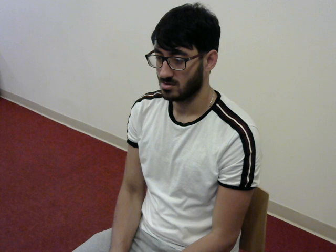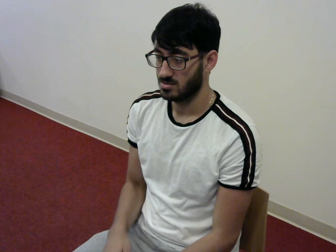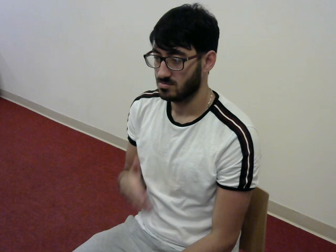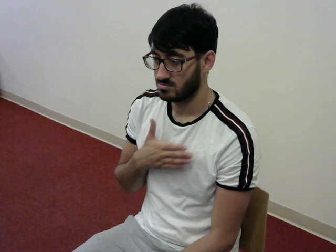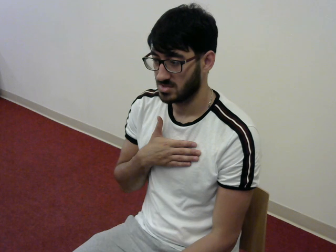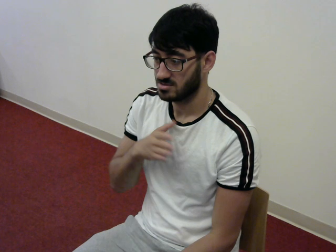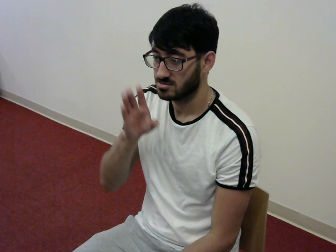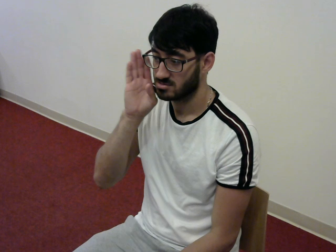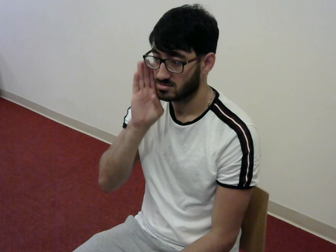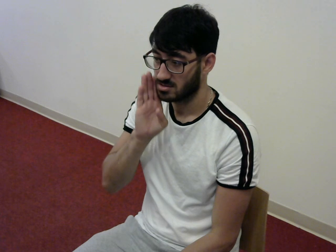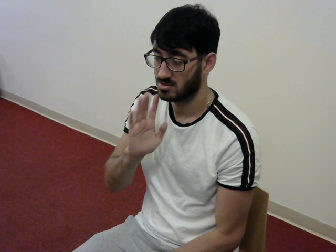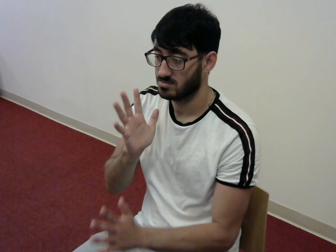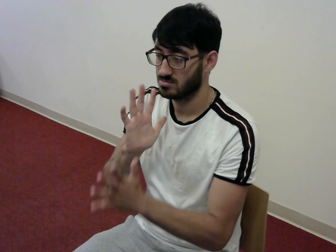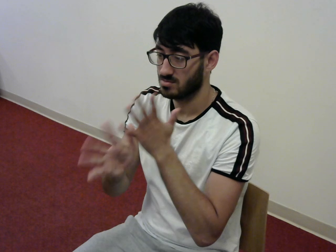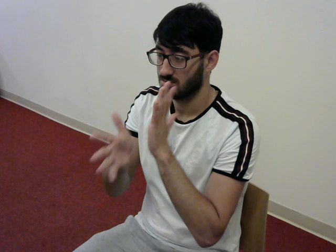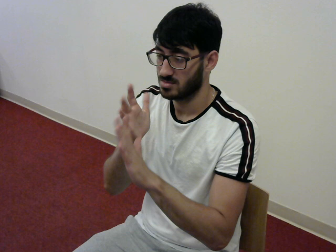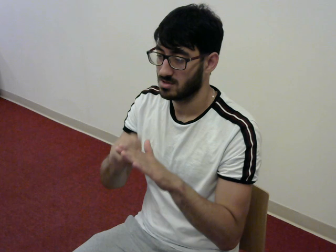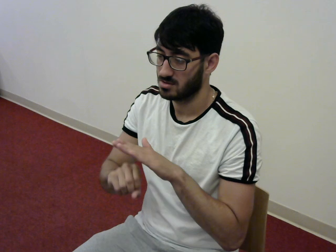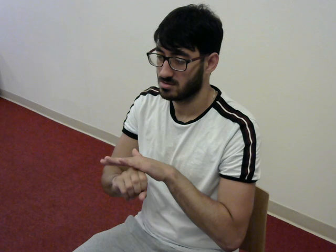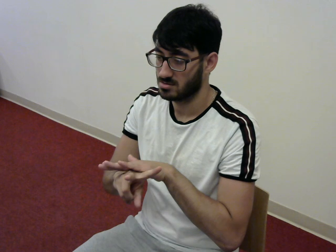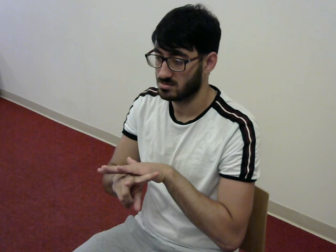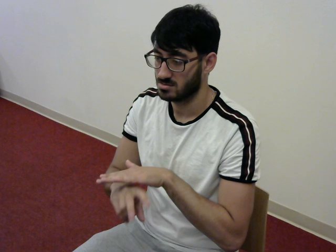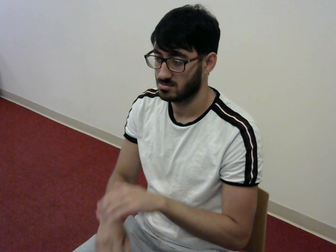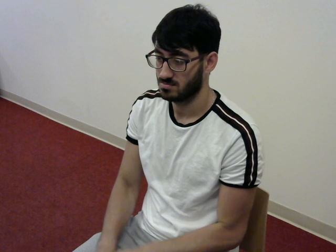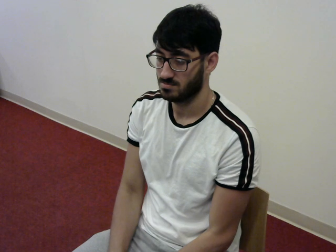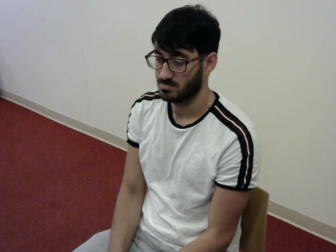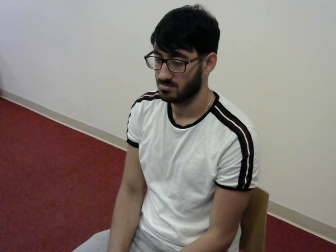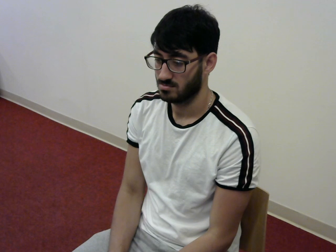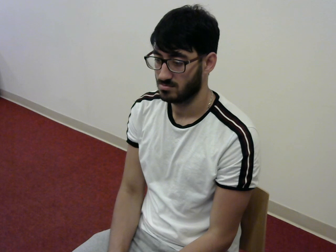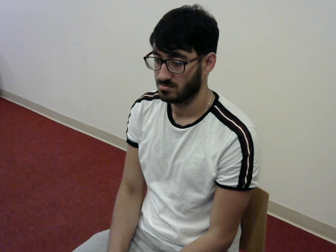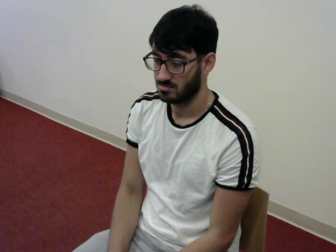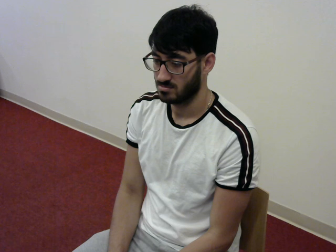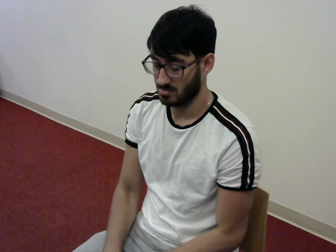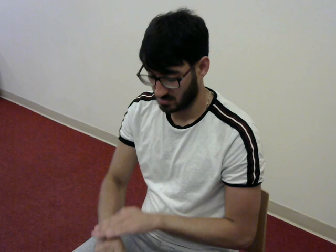Mən səhərlər bulvarda qaçıram